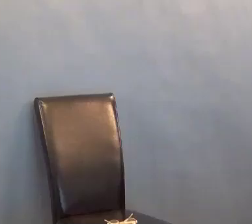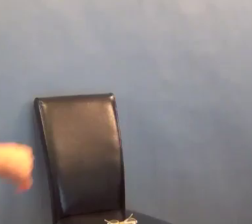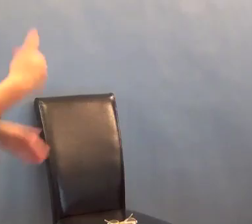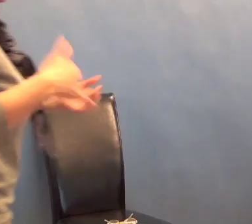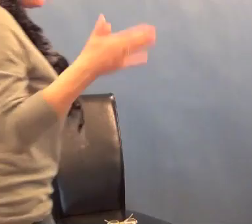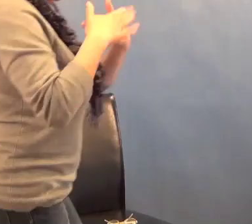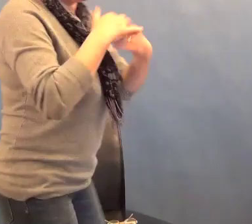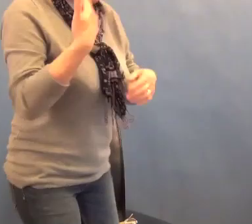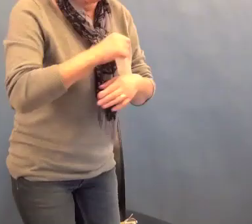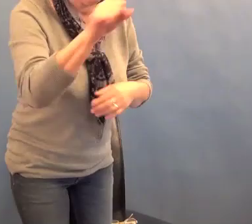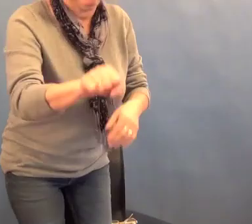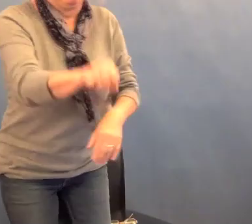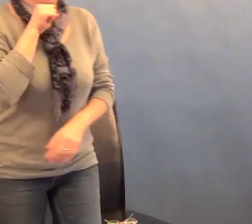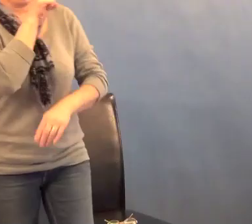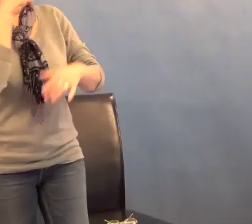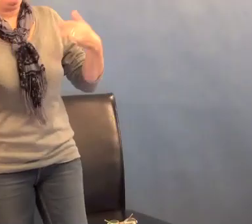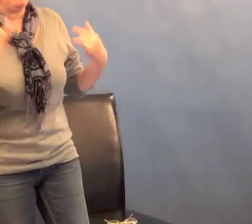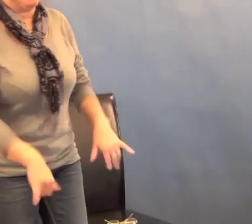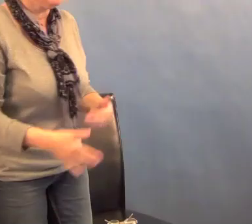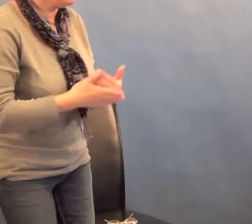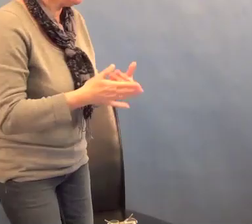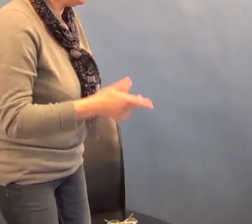Myślałam, że trzeba pociągnąć drzwi, żeby je otworzyć, ale jest inaczej.